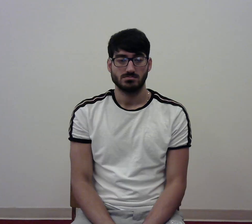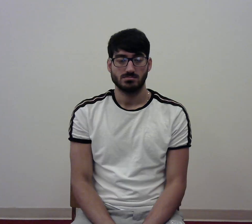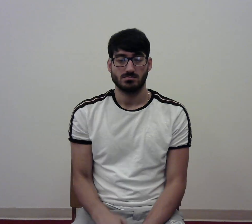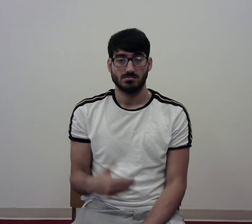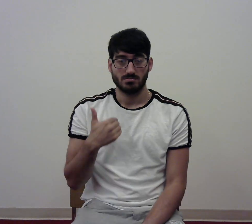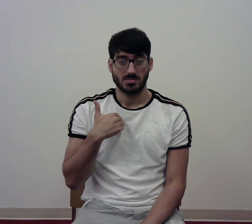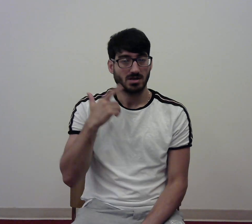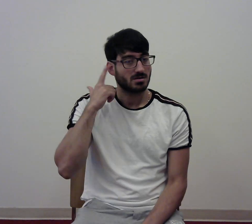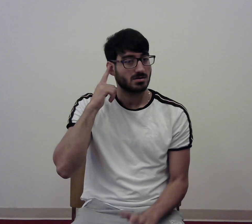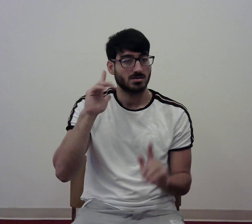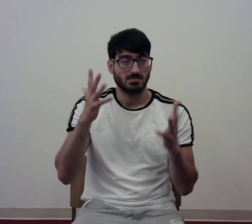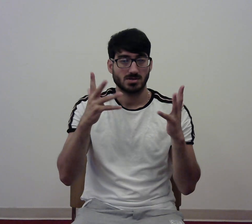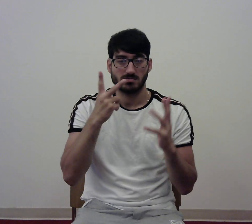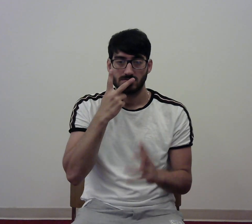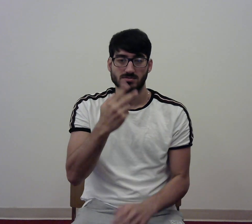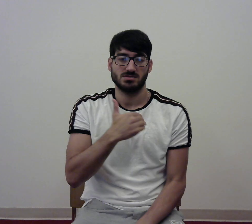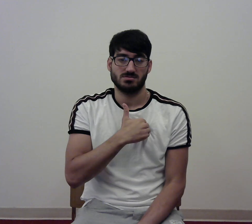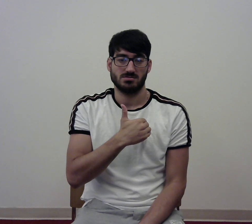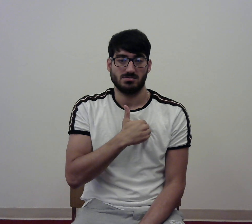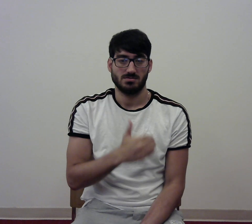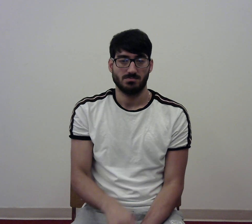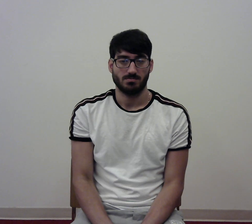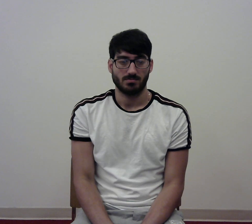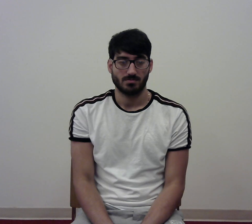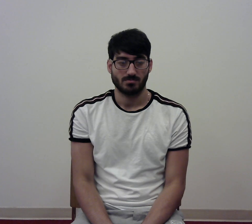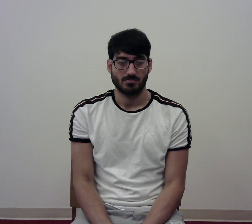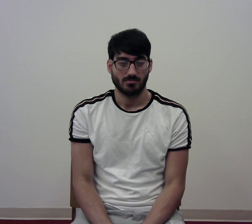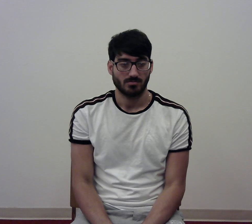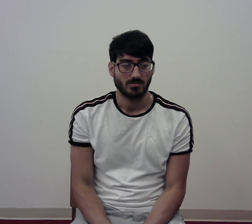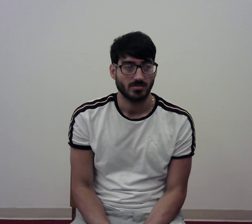Mən xəbərlərə baxmaq istəyirəm